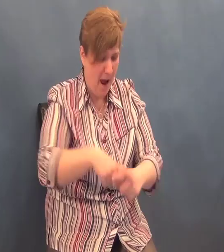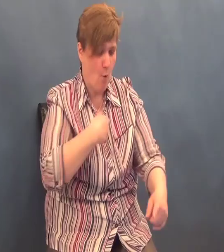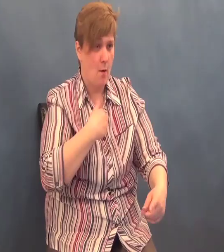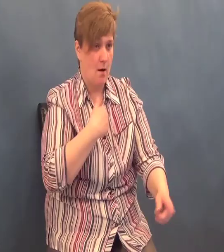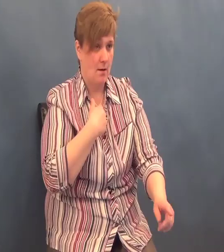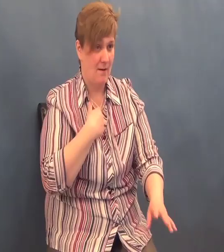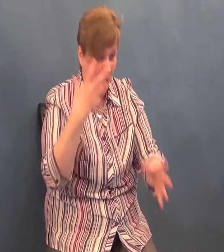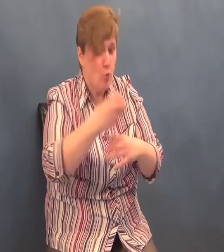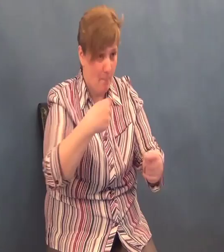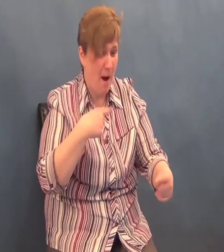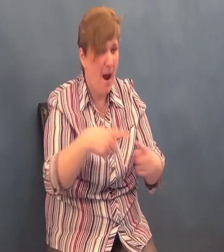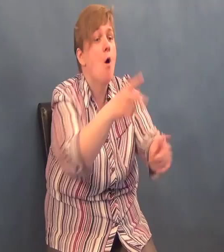Ja, tak, wieczorem mi pasuje.